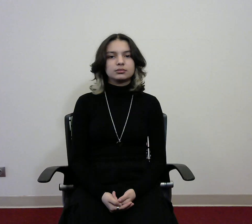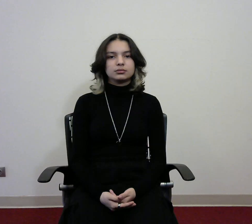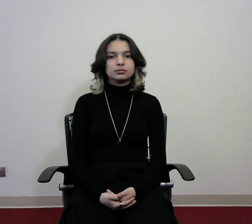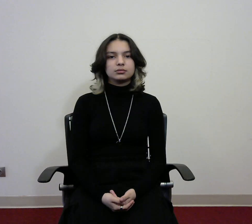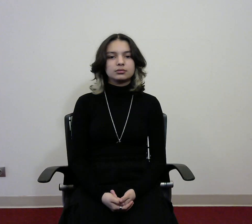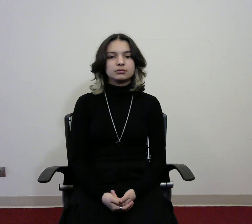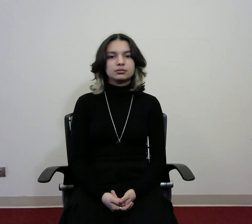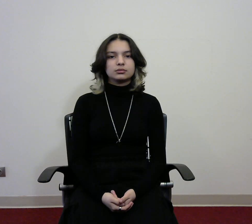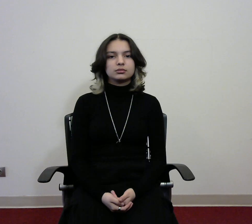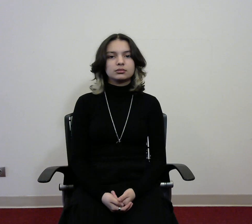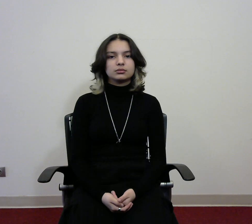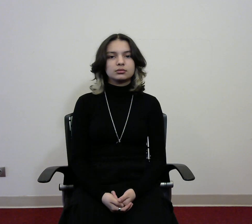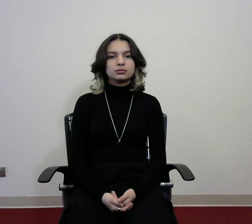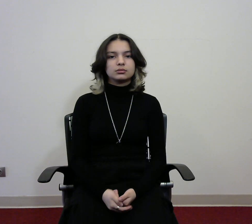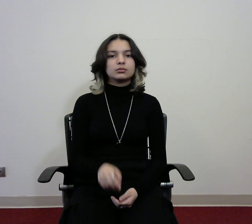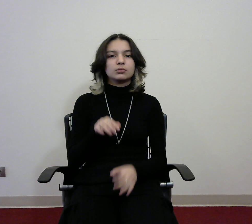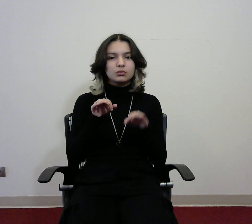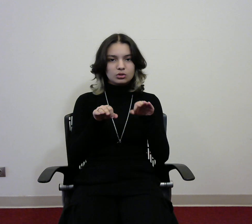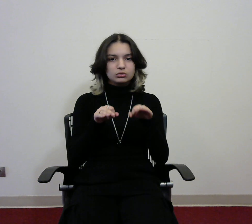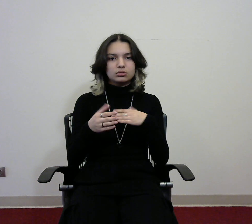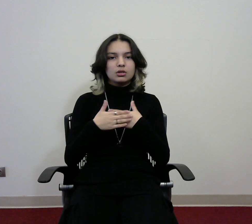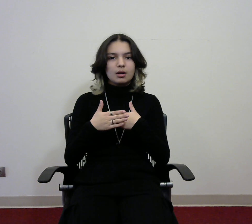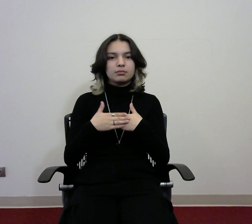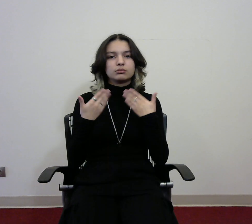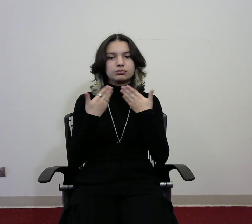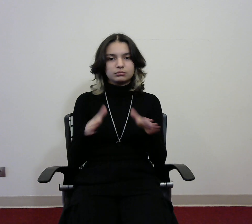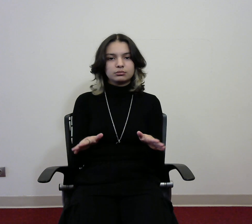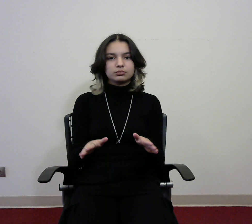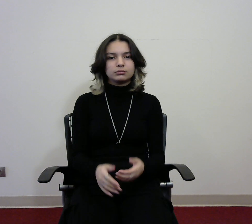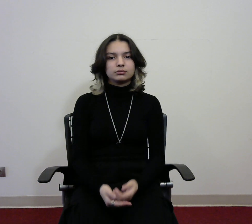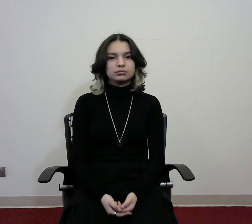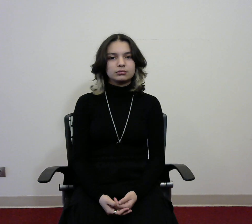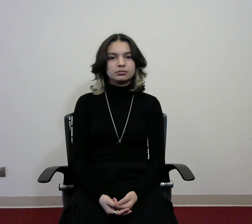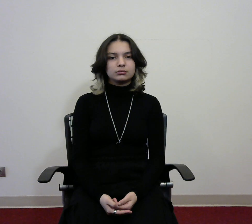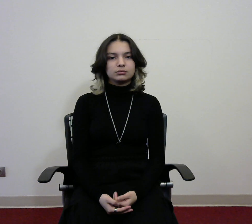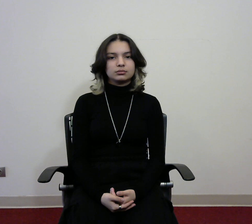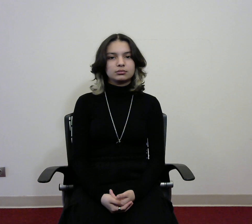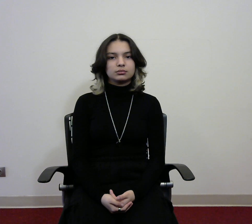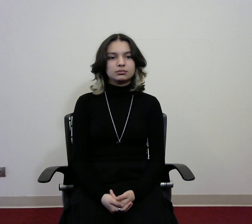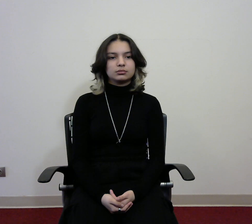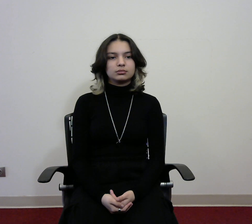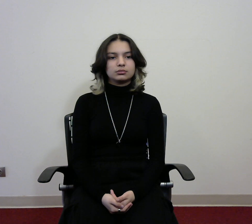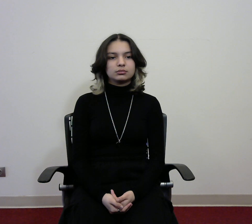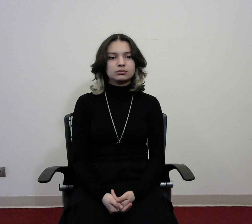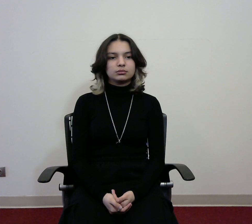Maşının qapısı açıqdır